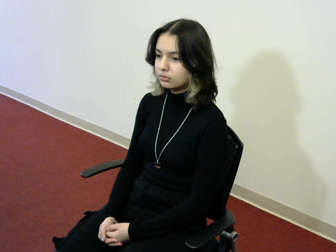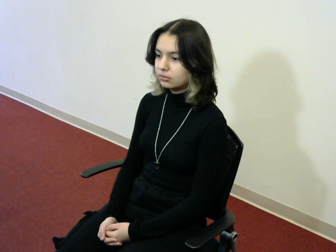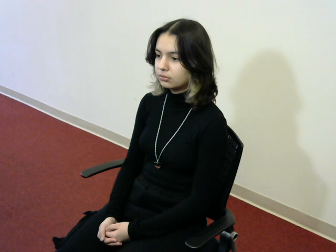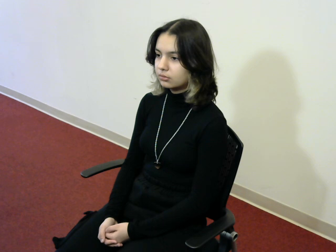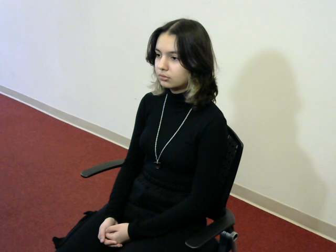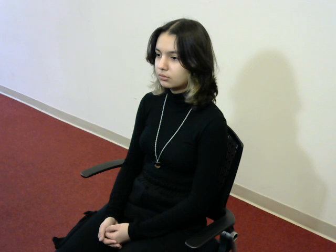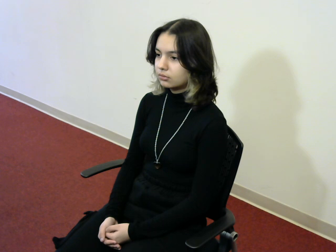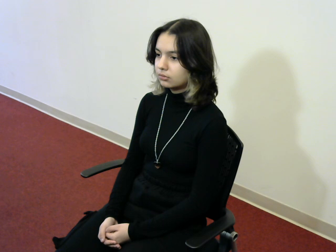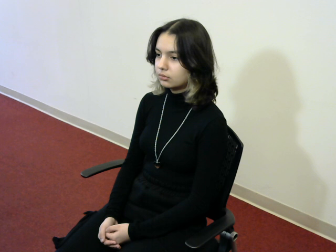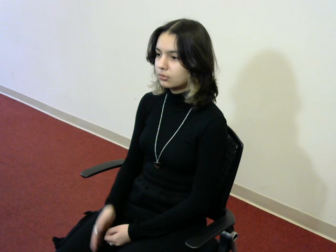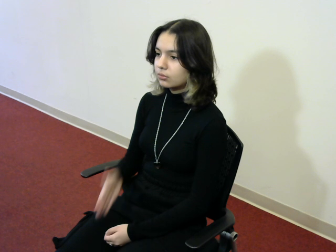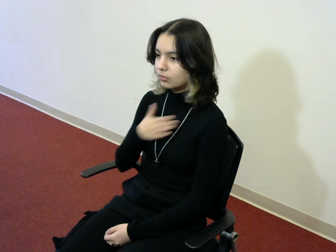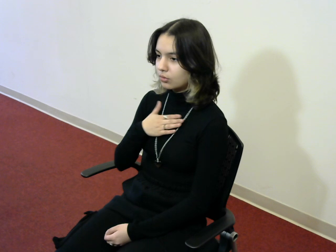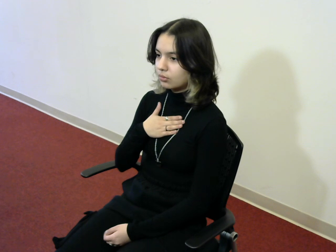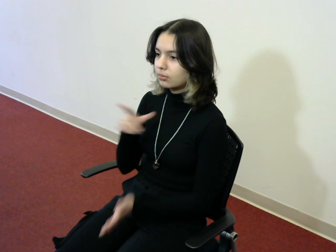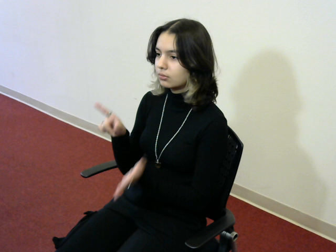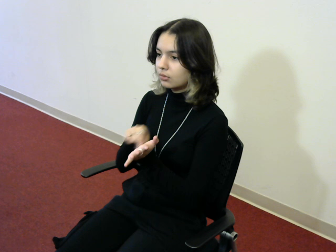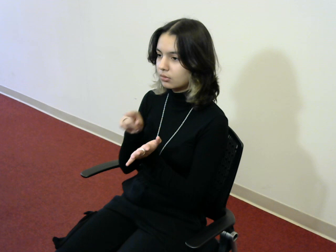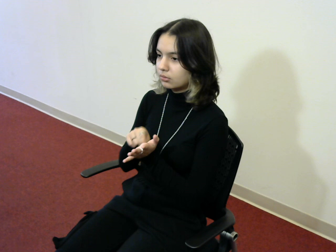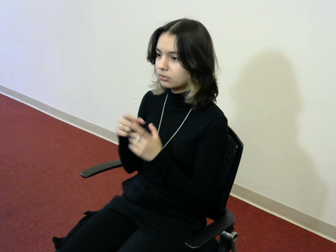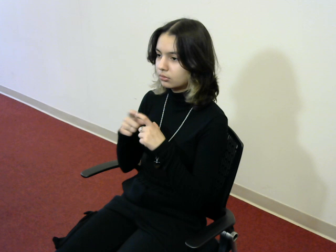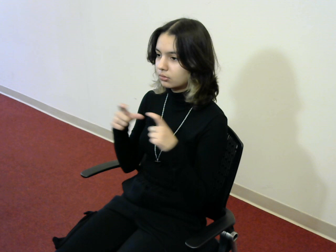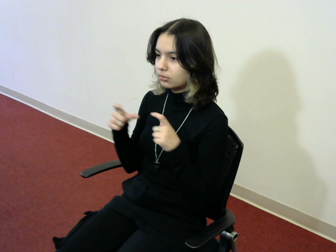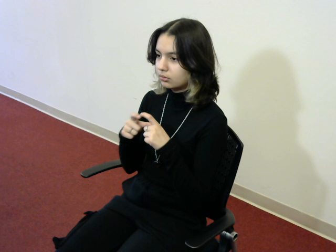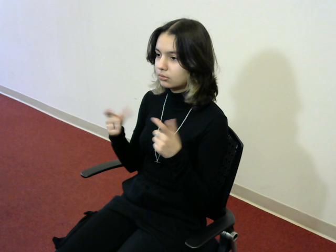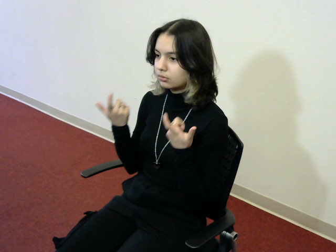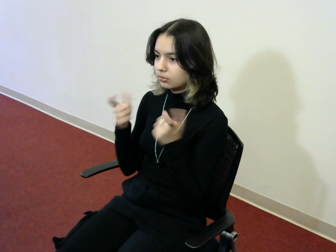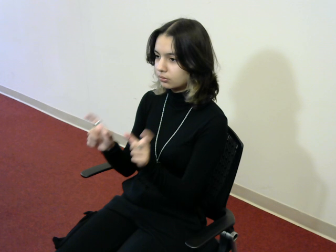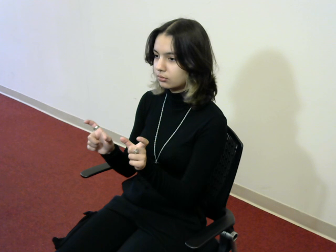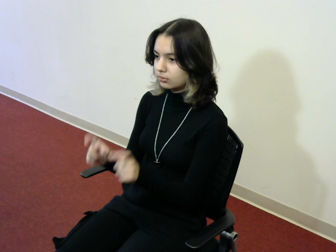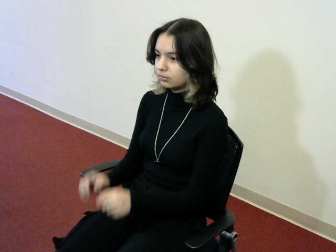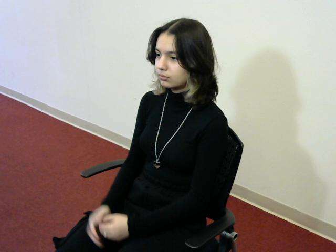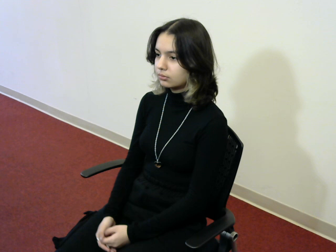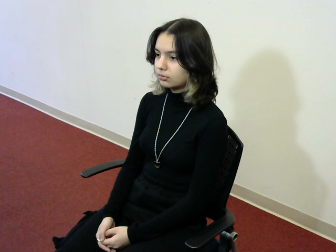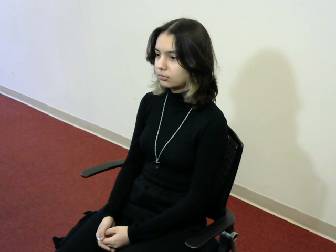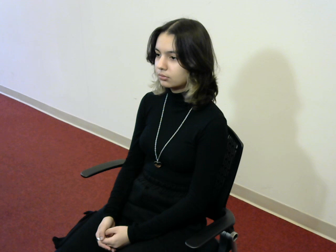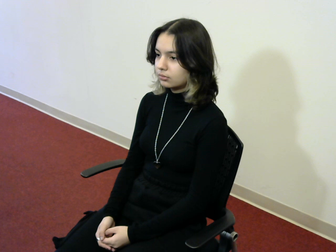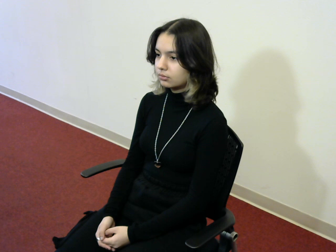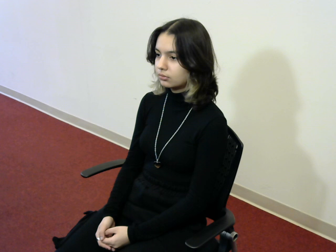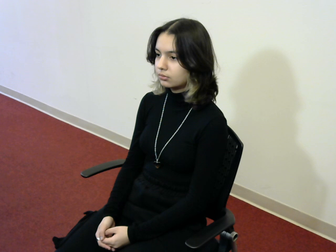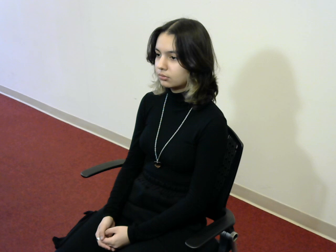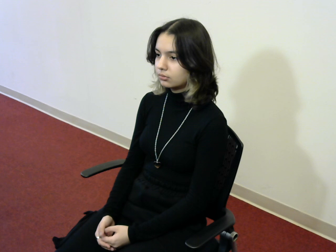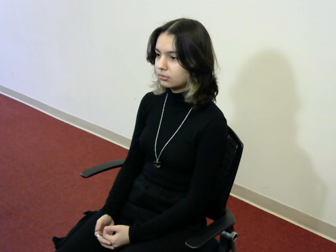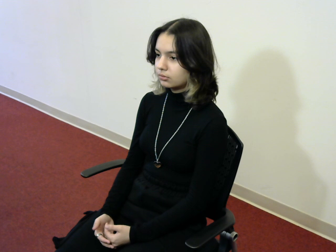Mənim pensiya kartım bloklanıb